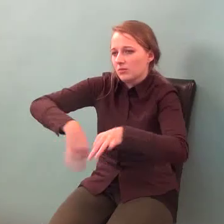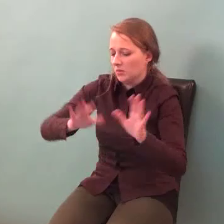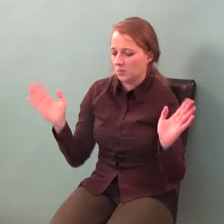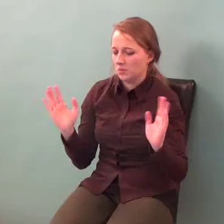Koniec. To wszystko.